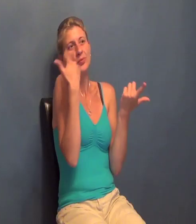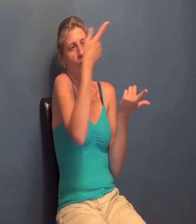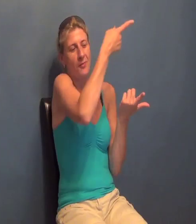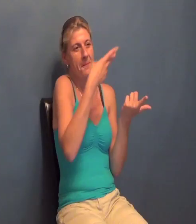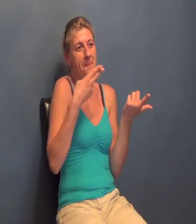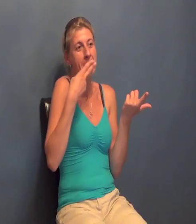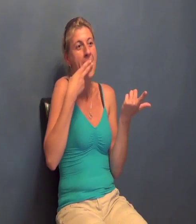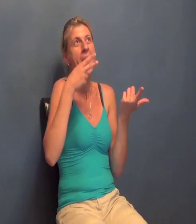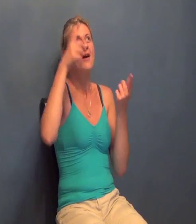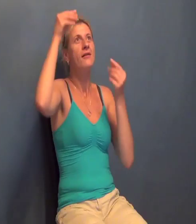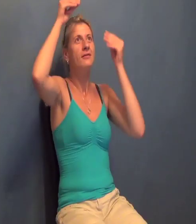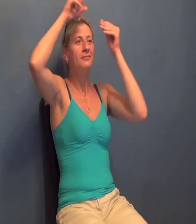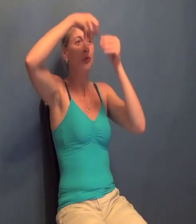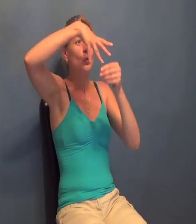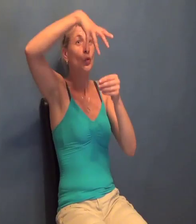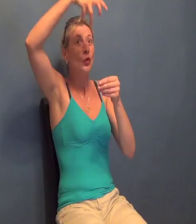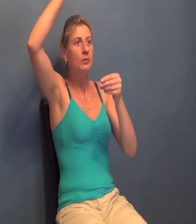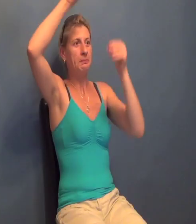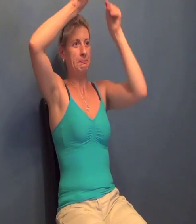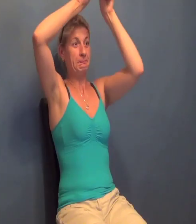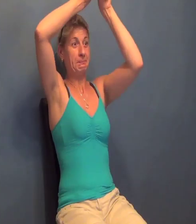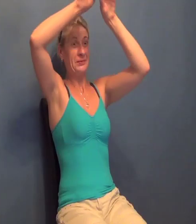Było tak, że czujnik dymu wyczuł dym papierosa i włączył się alarm.